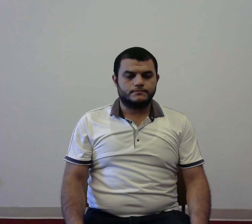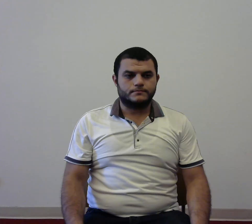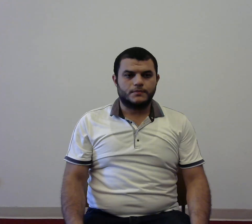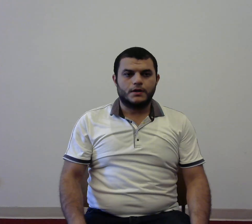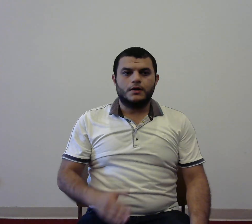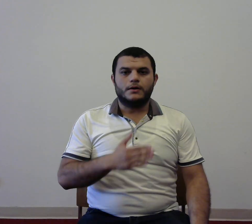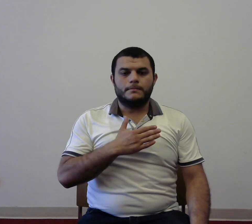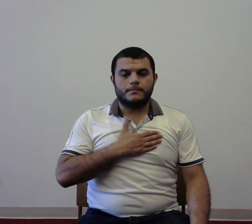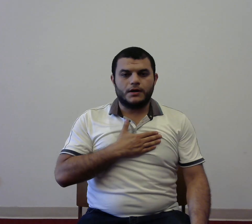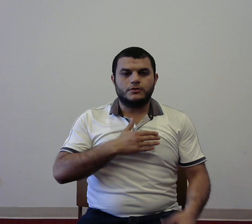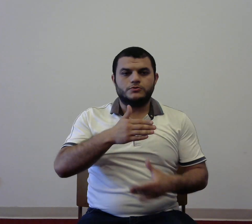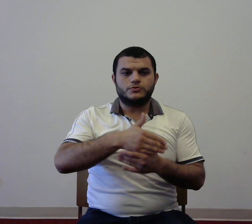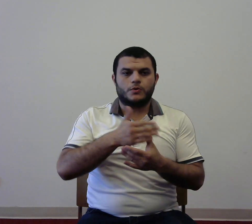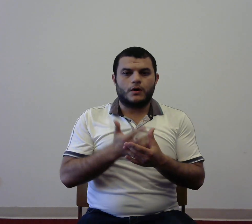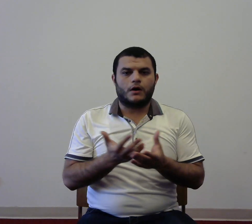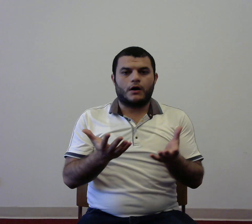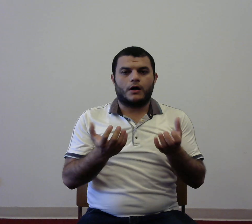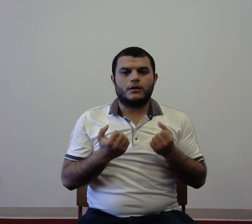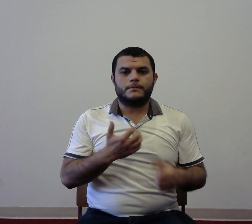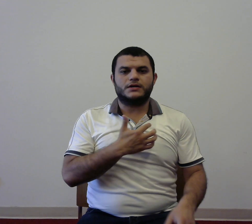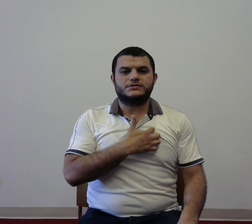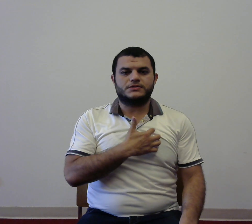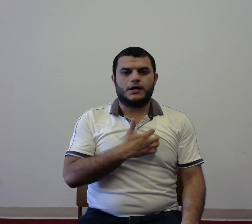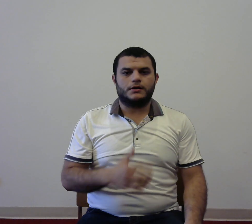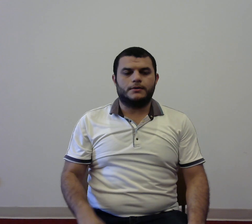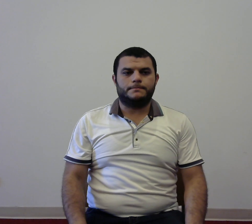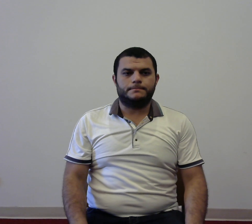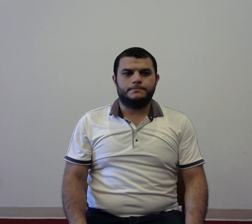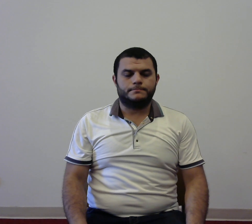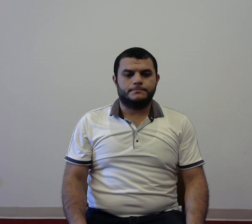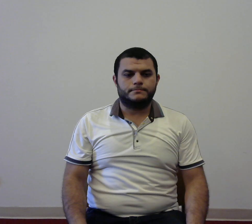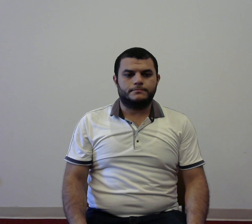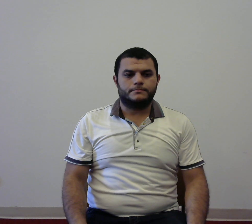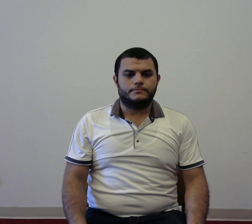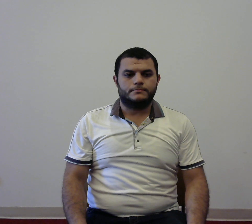Mən çörək almaq istəyirəm